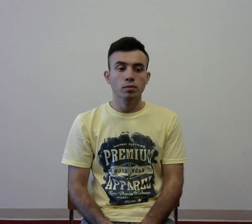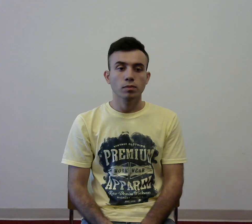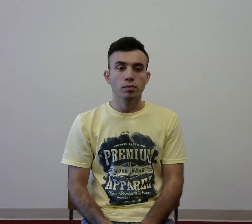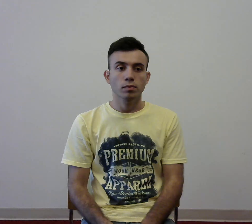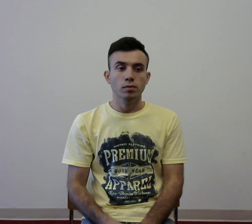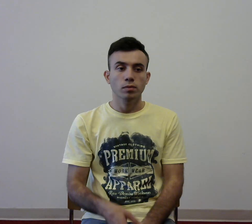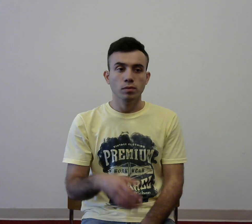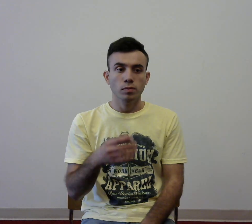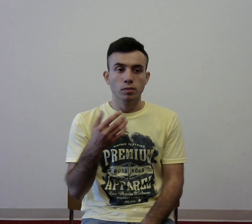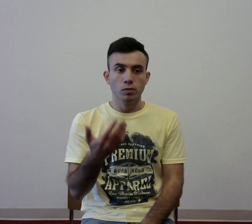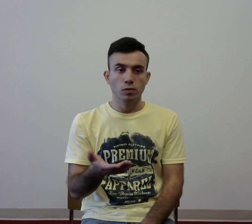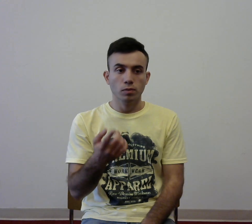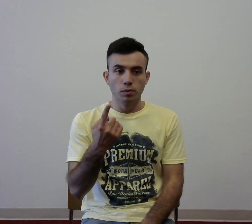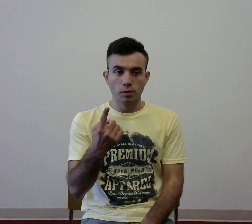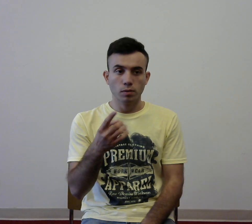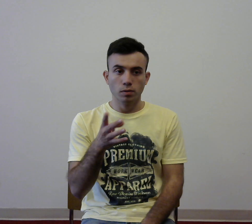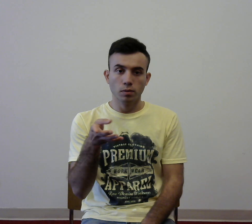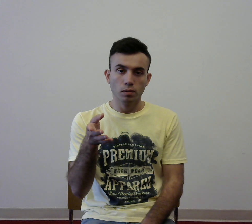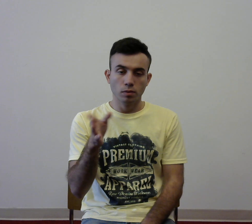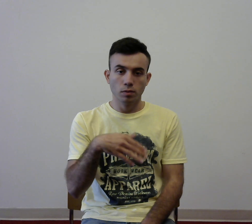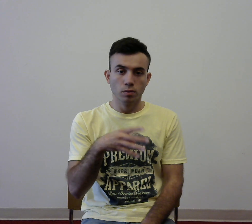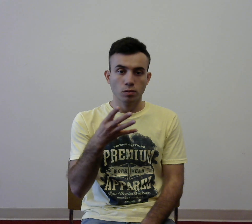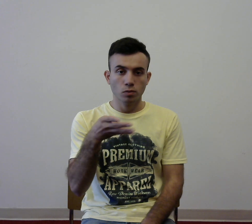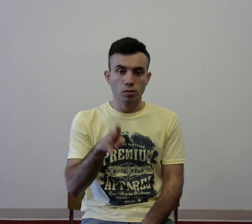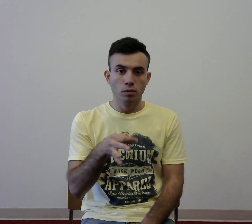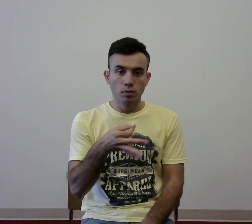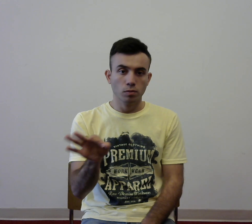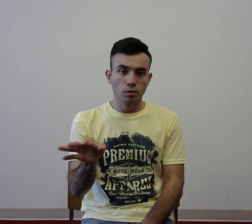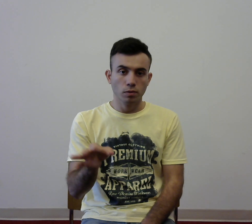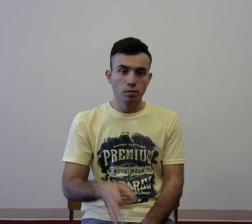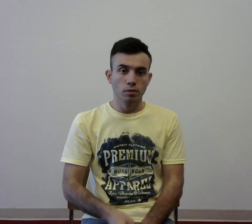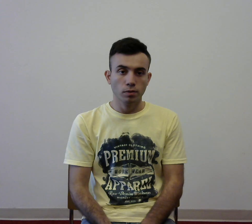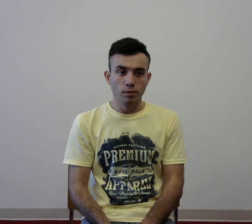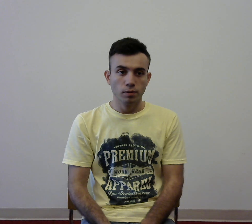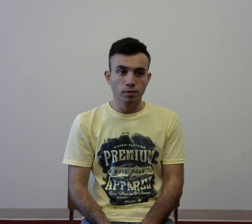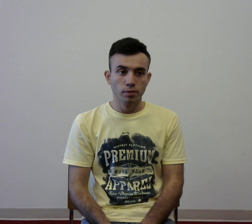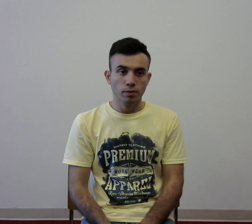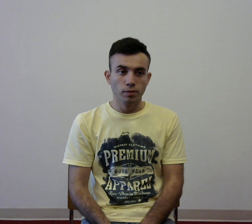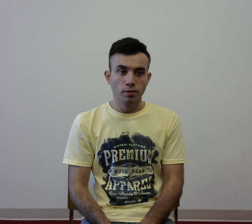Bunun bir dənəsi 40 qəpikdir